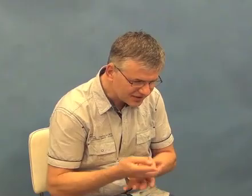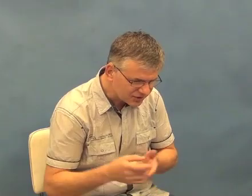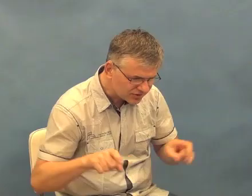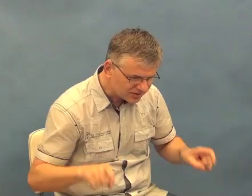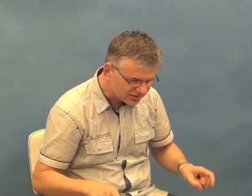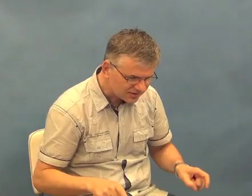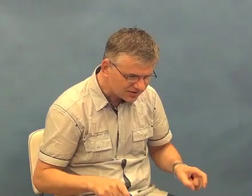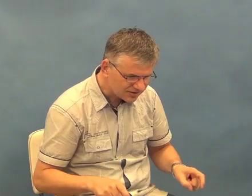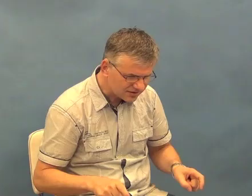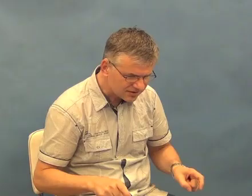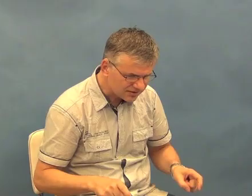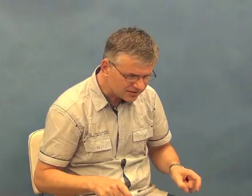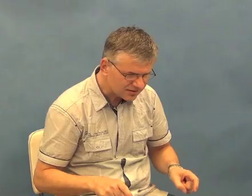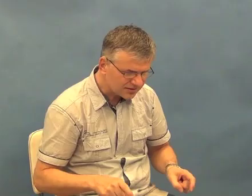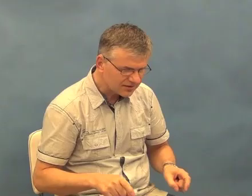Ktoś siedzi...